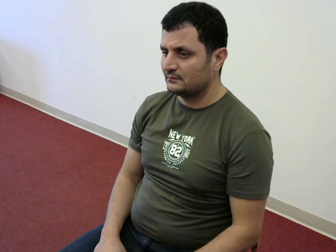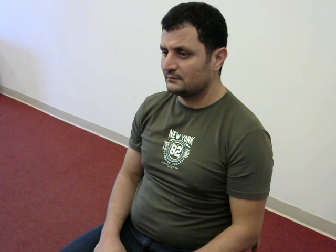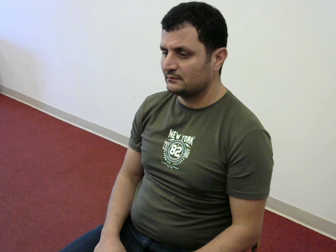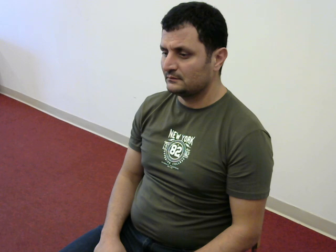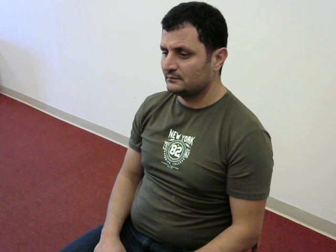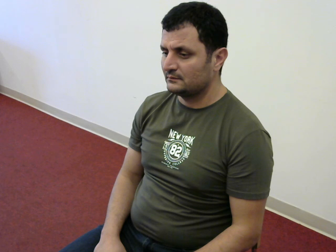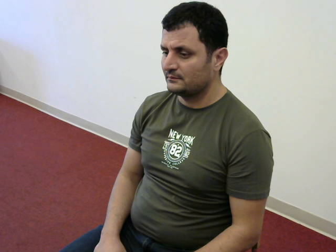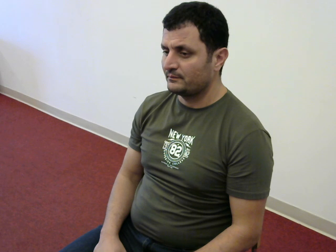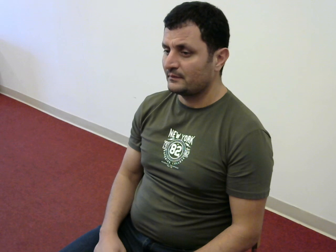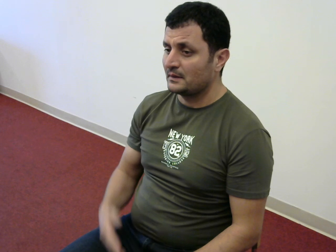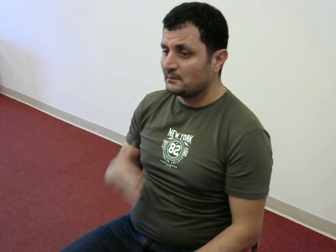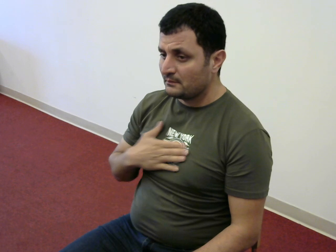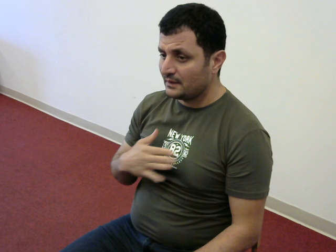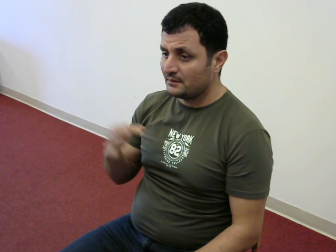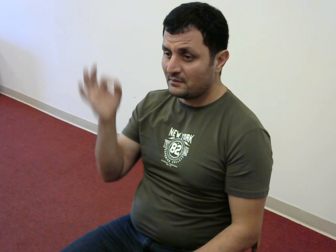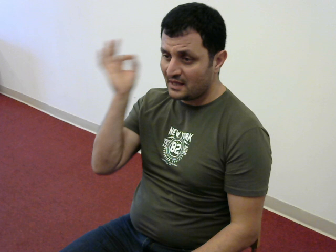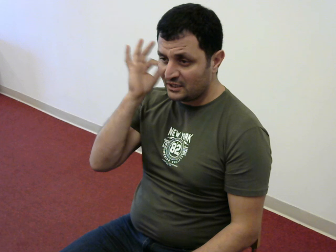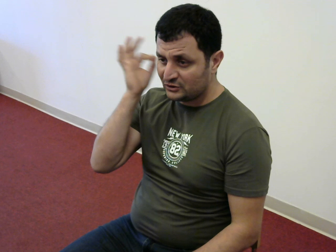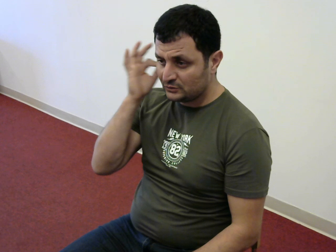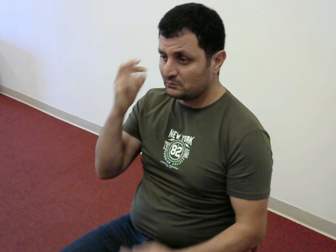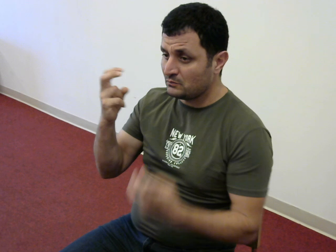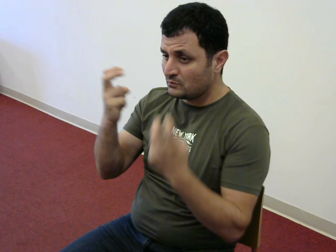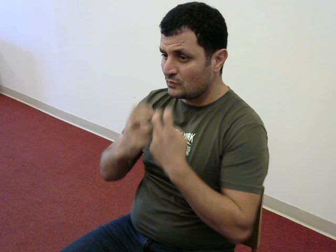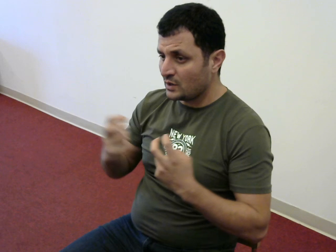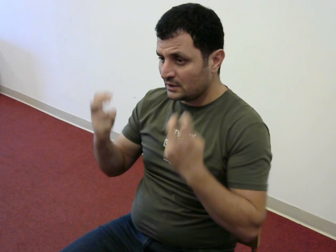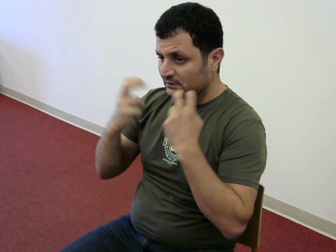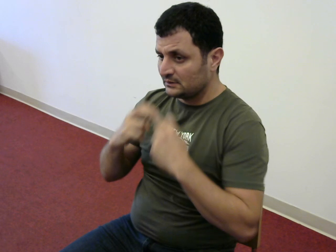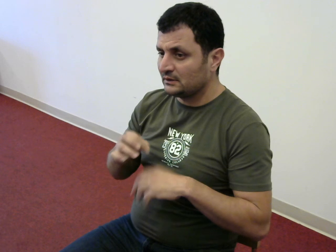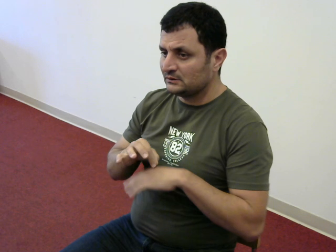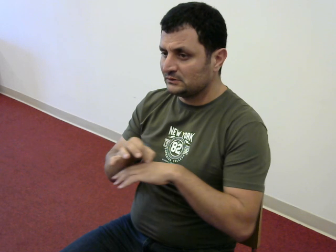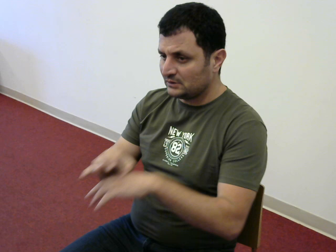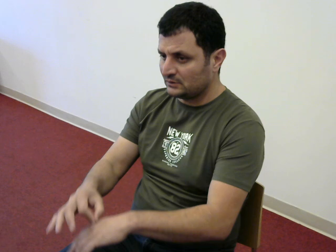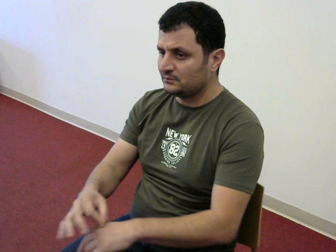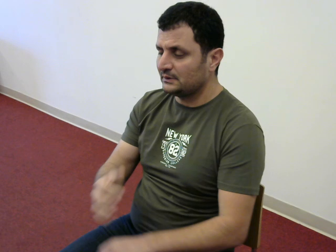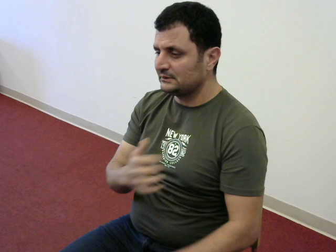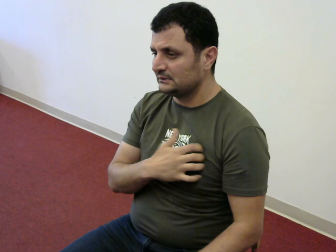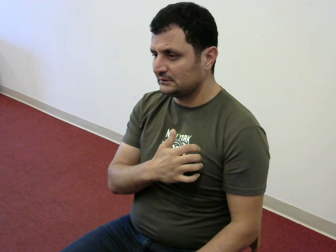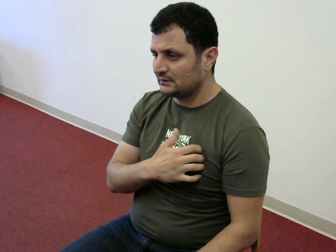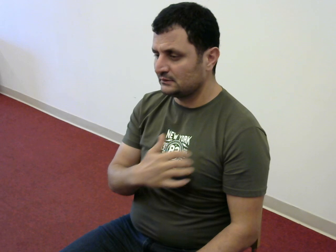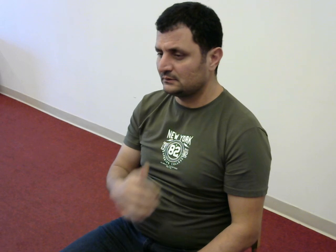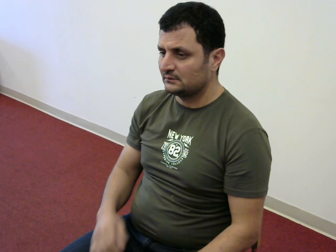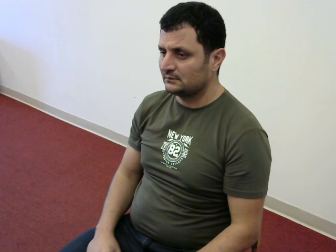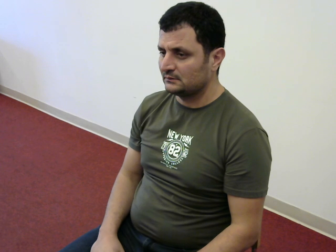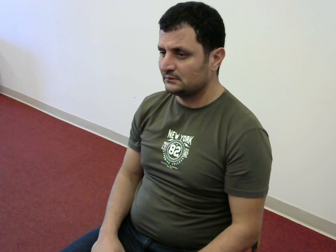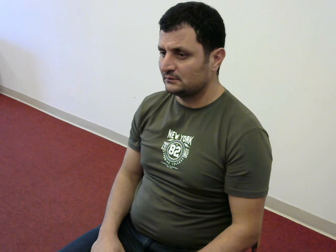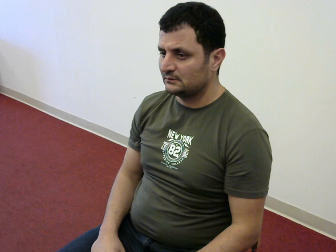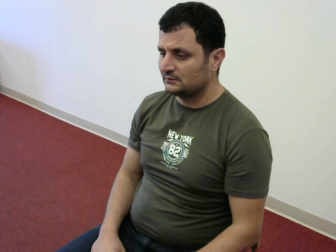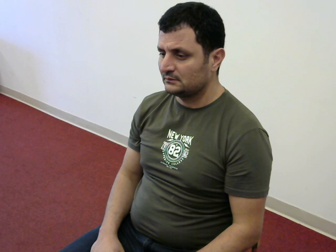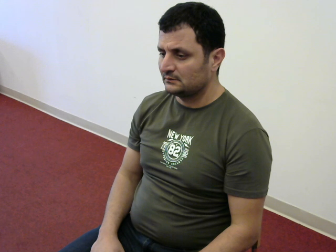Mən həkim müayinəsindən keçmək istəyirəm